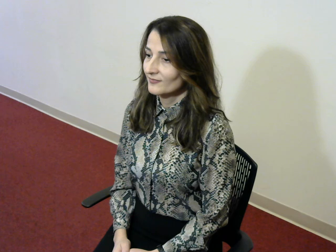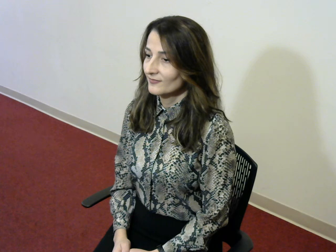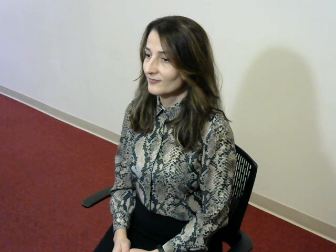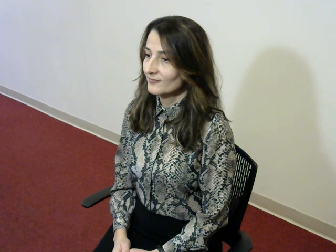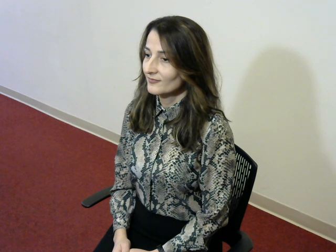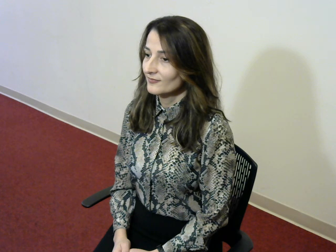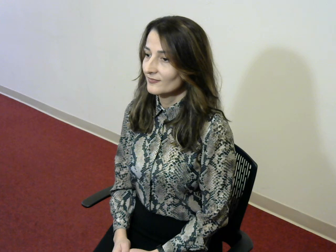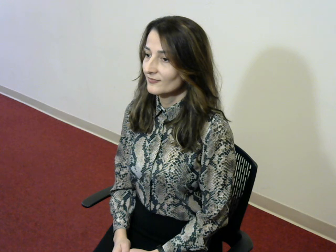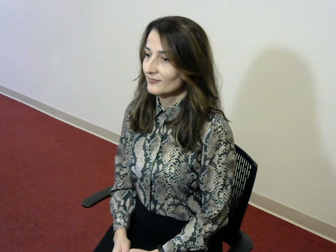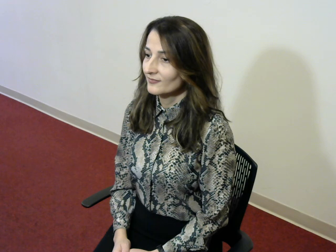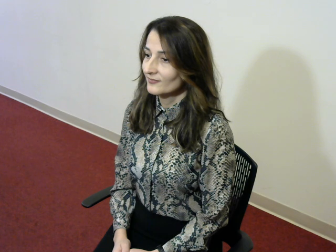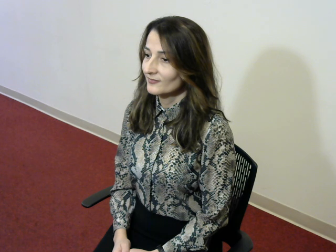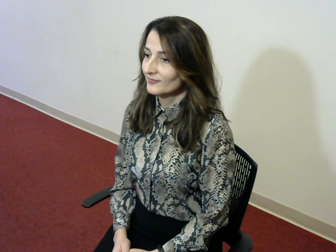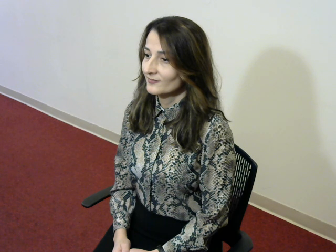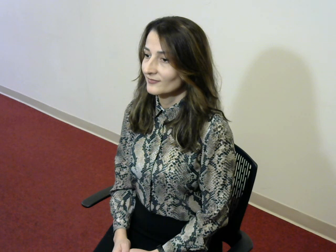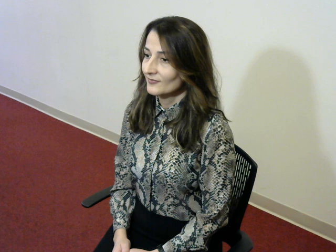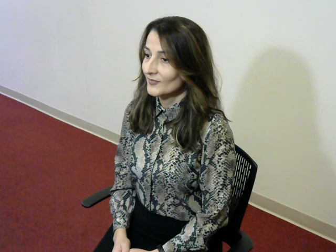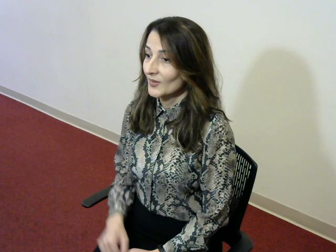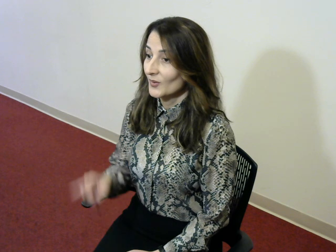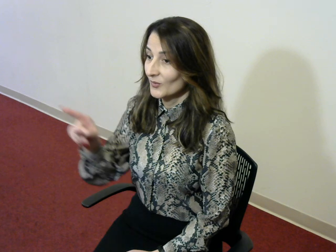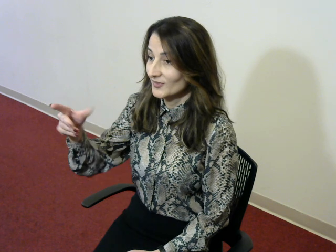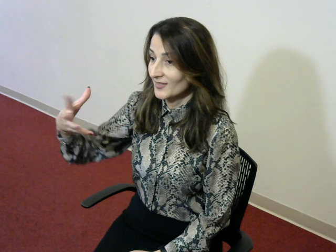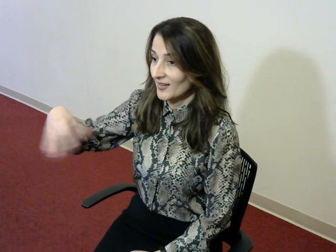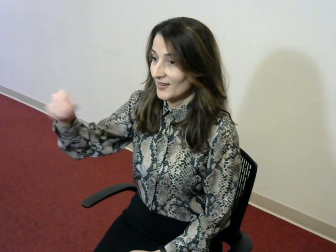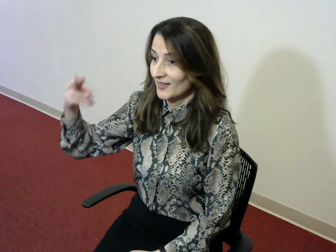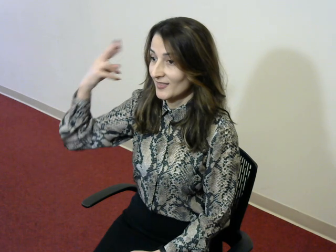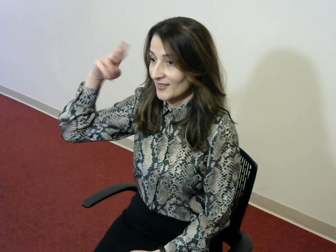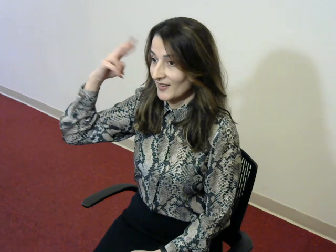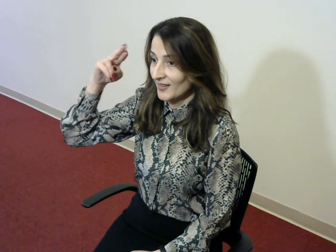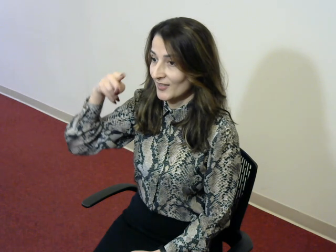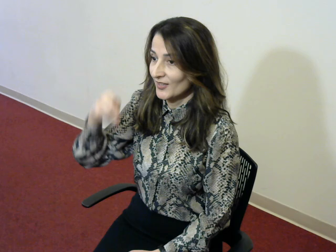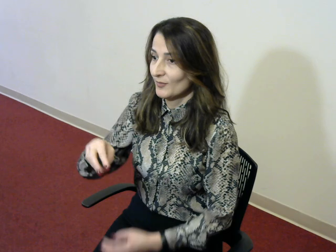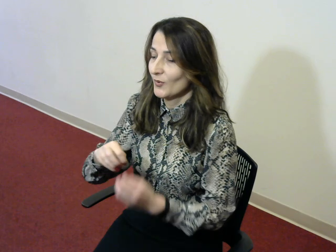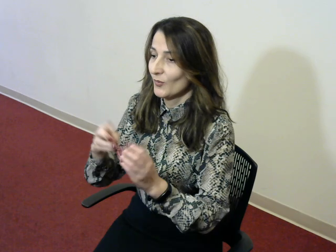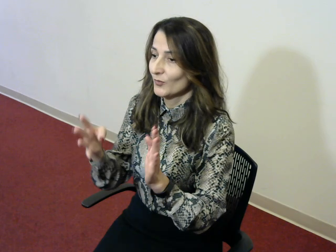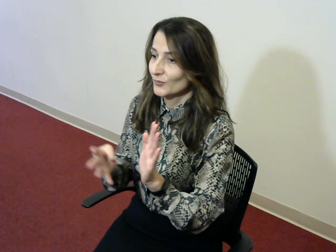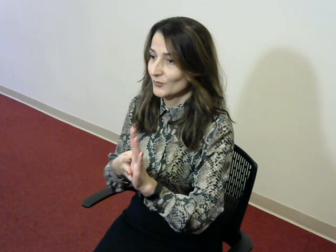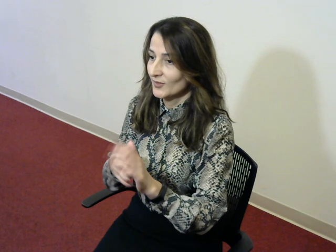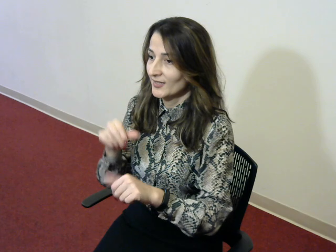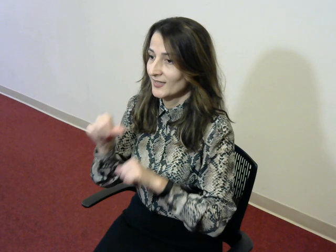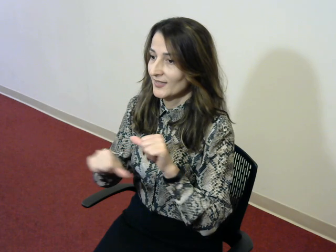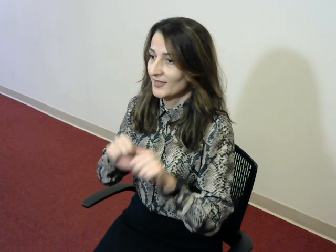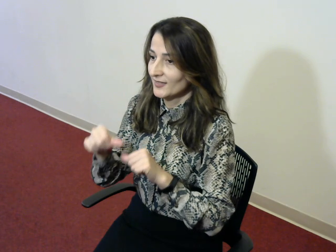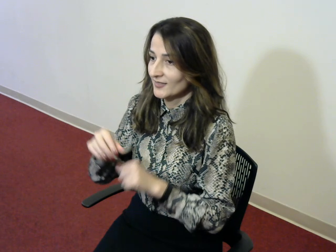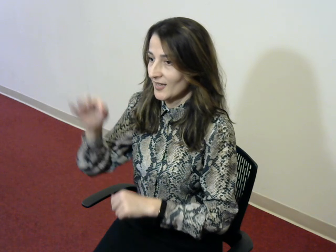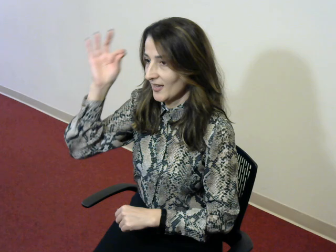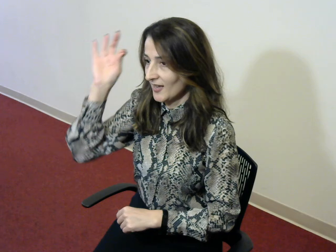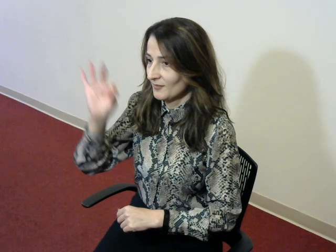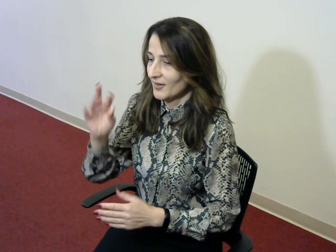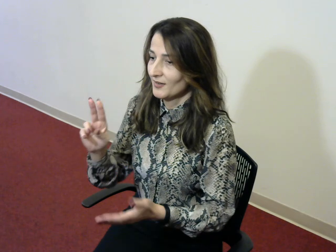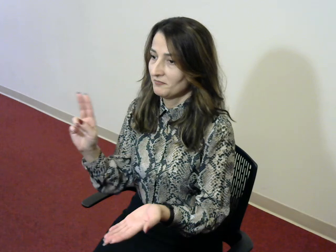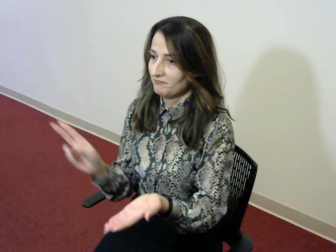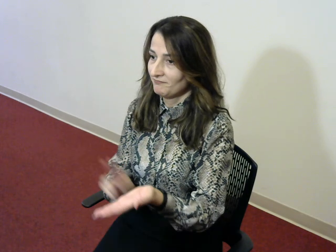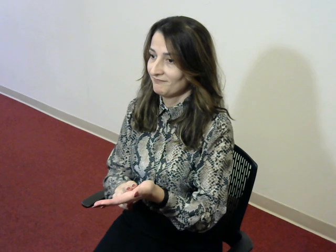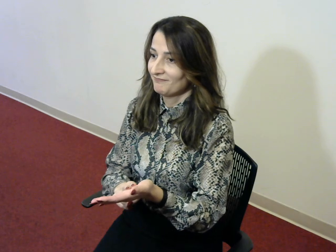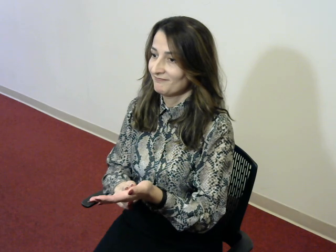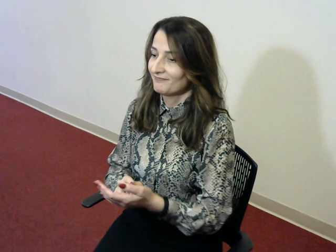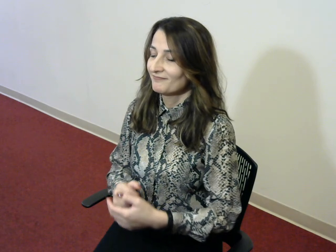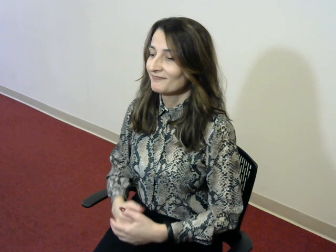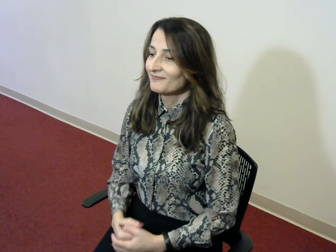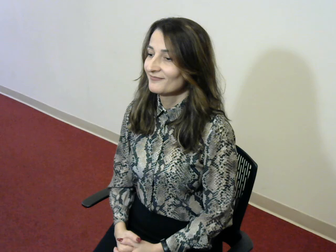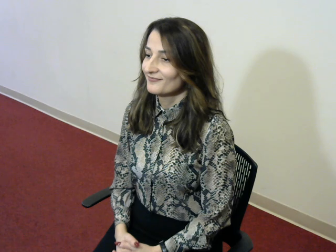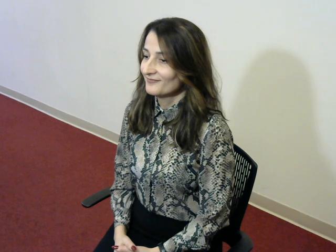Onların əmisi 2019-cu ildə Almaniyaya köçüb